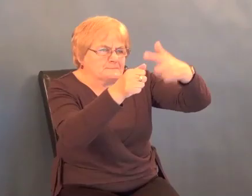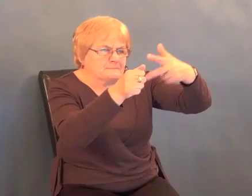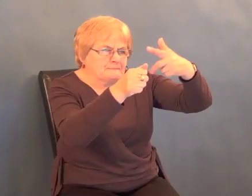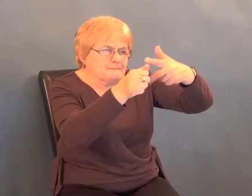Dwudziesty trzeci.